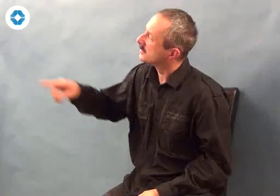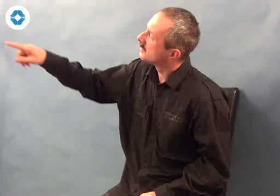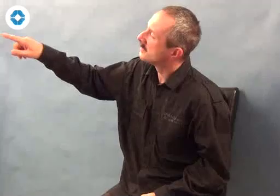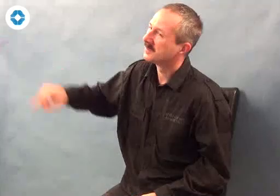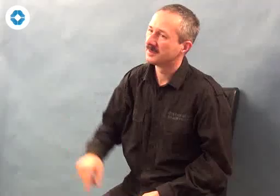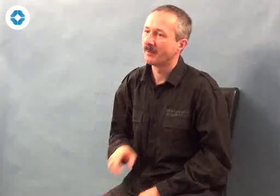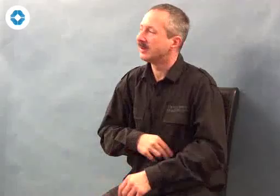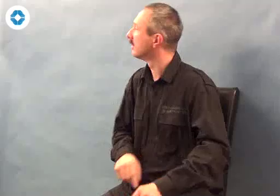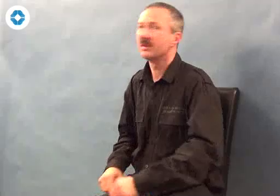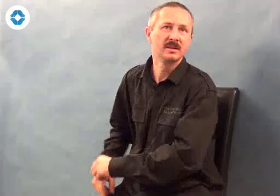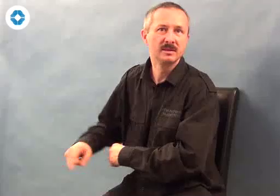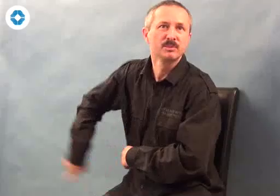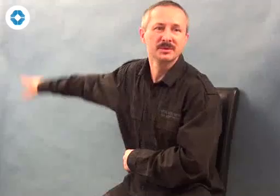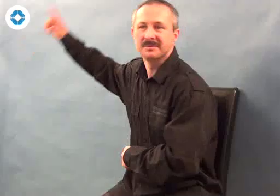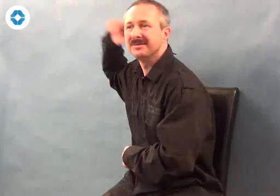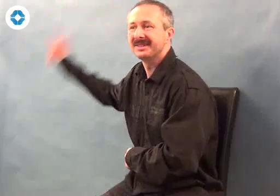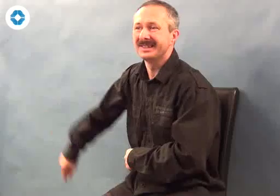Policjant odwraca głowę, a dziecko ucieka.